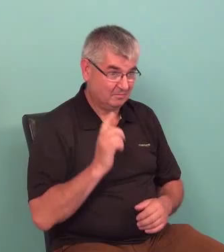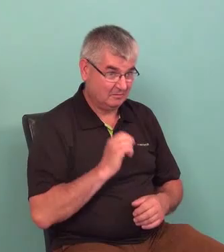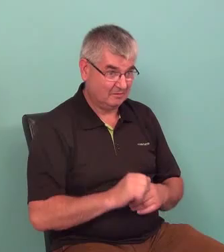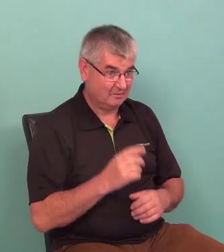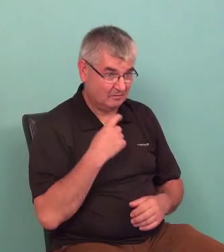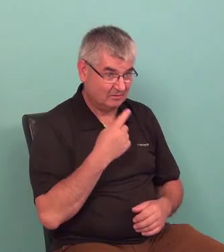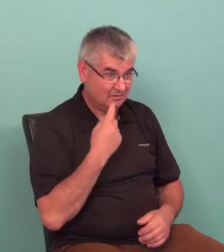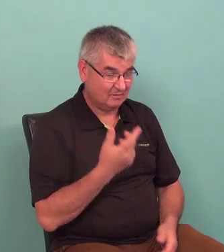Jest język?